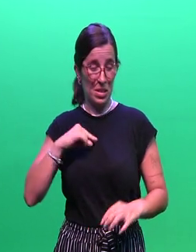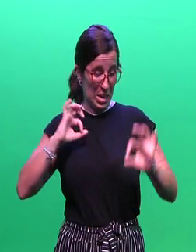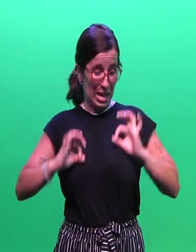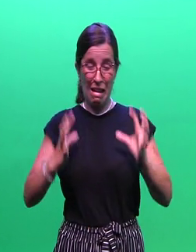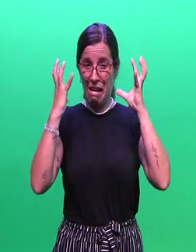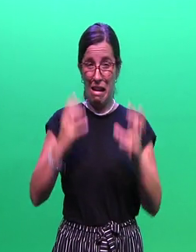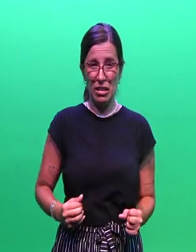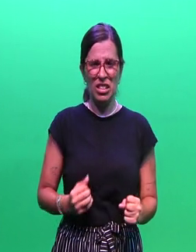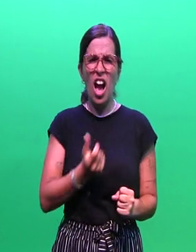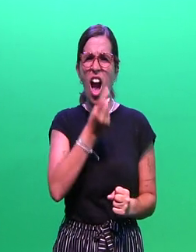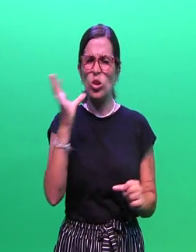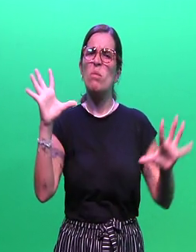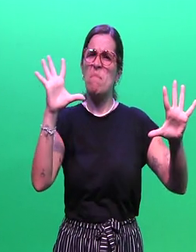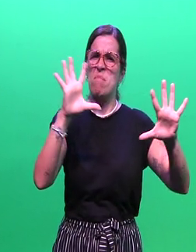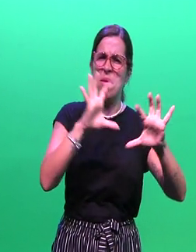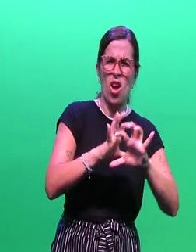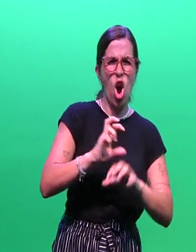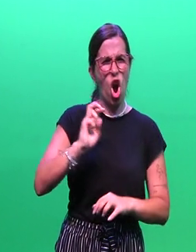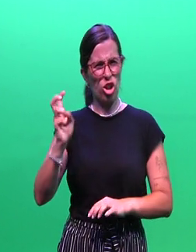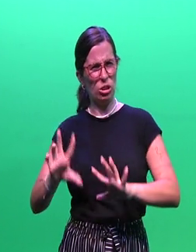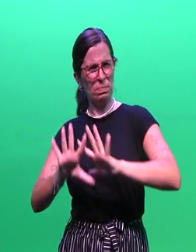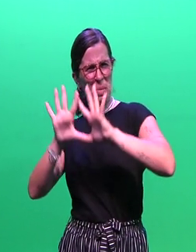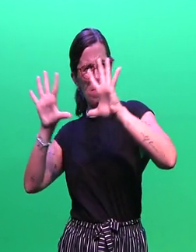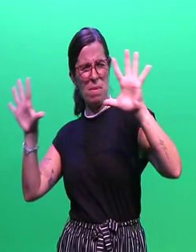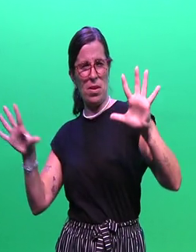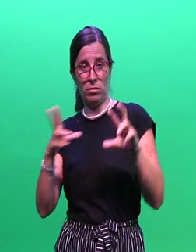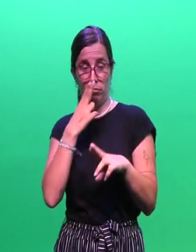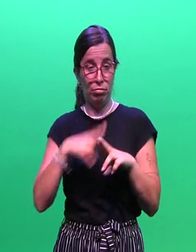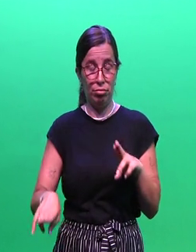Tinc moltes taques, algunes són més fosques i d'altres més clares, és molt estrany.